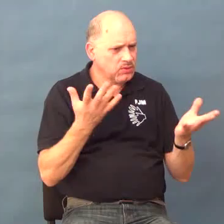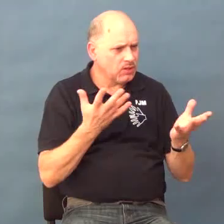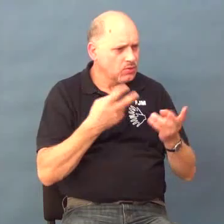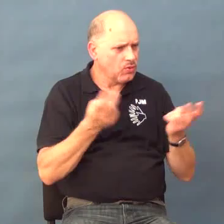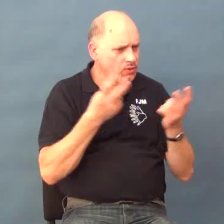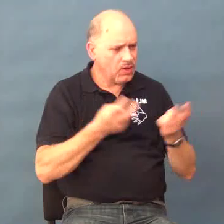Szukają i szukają.